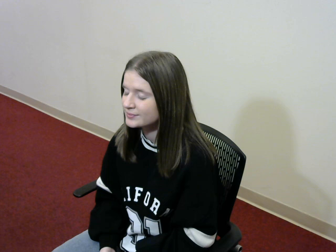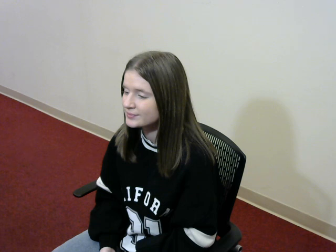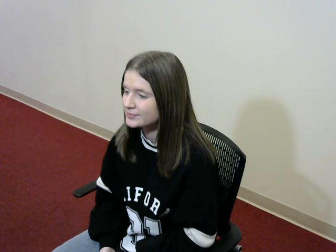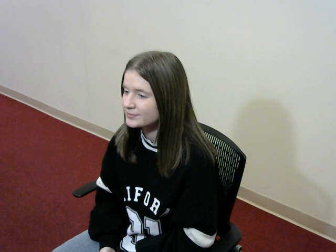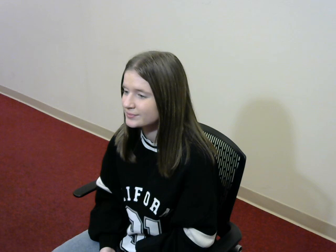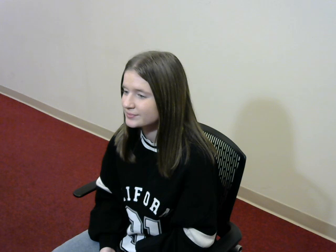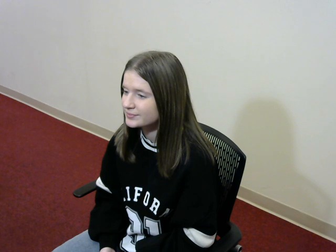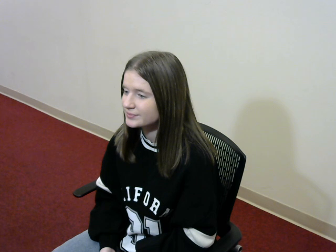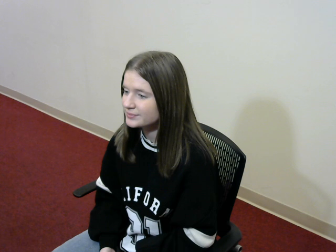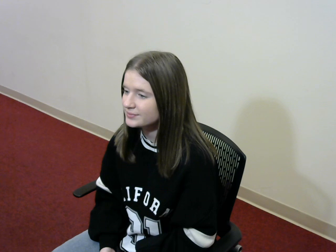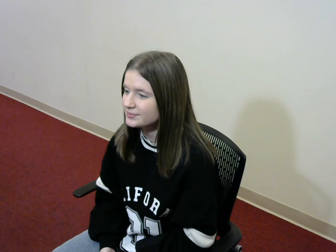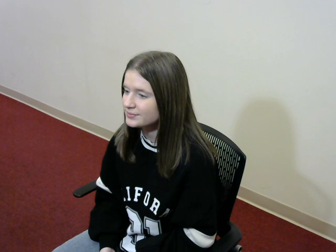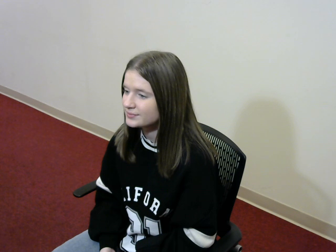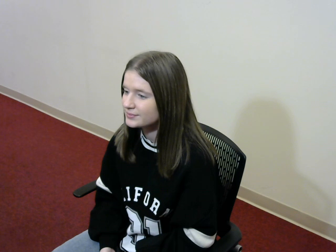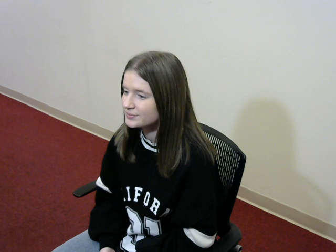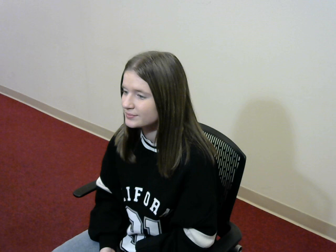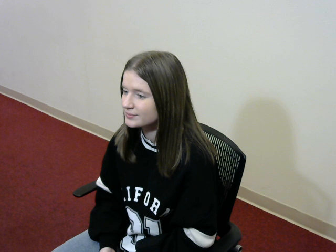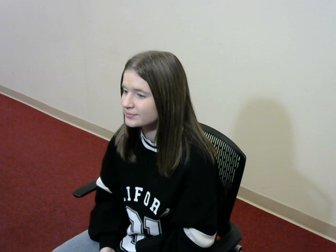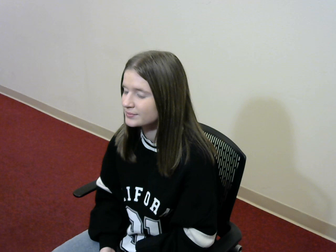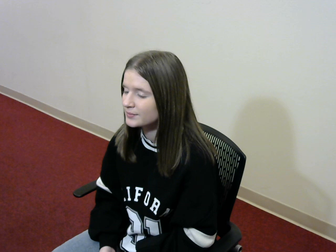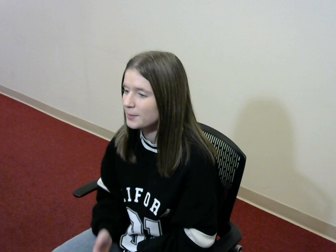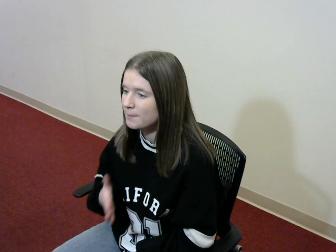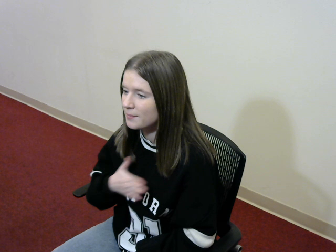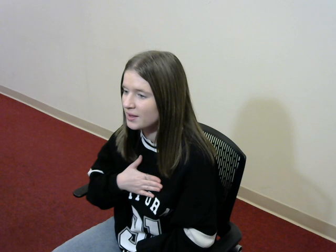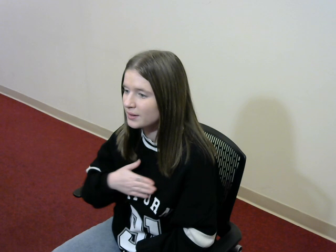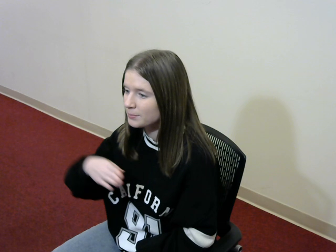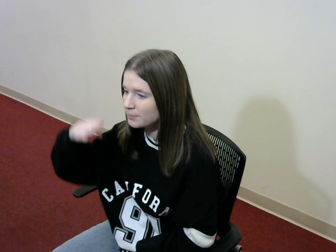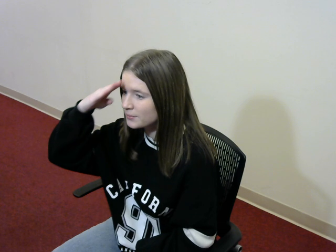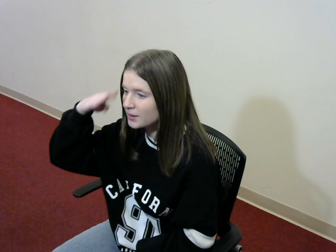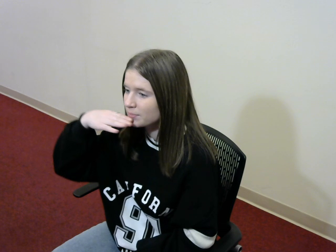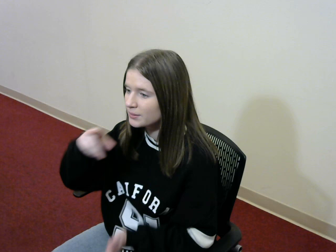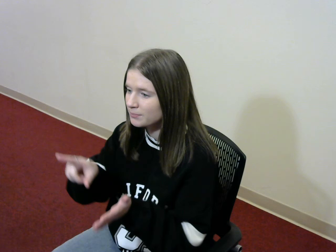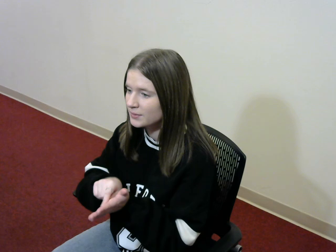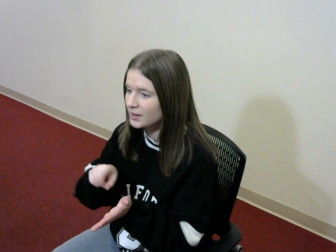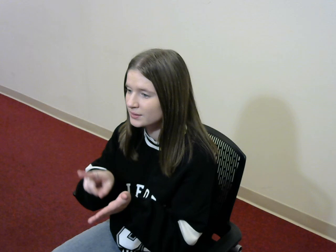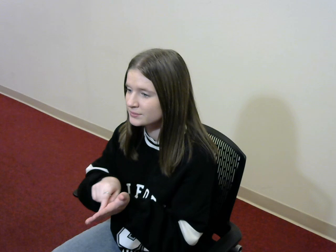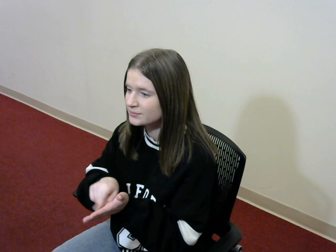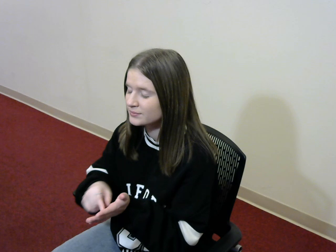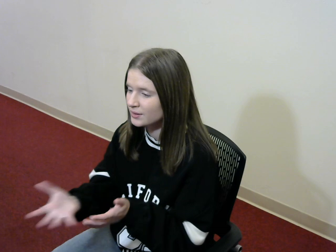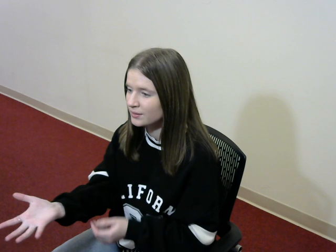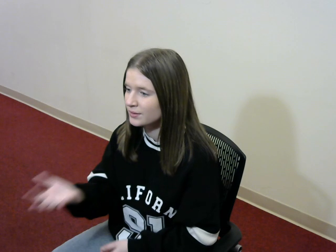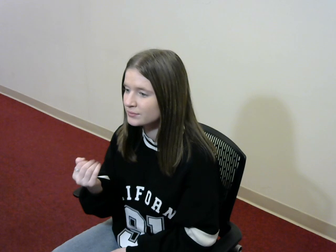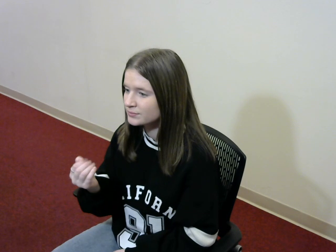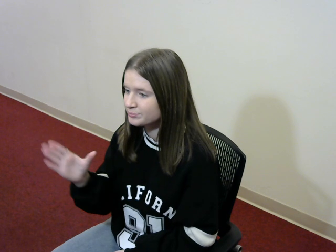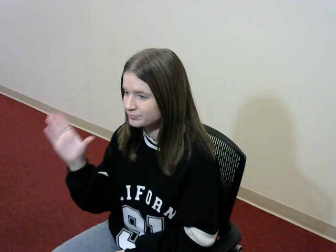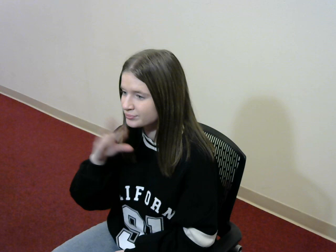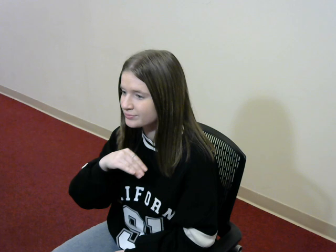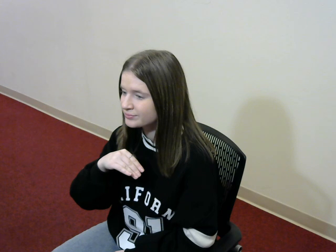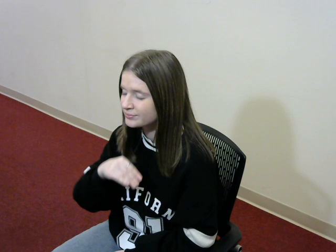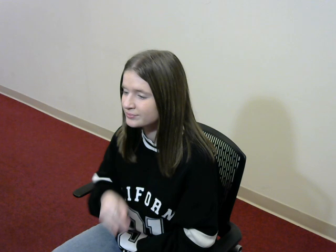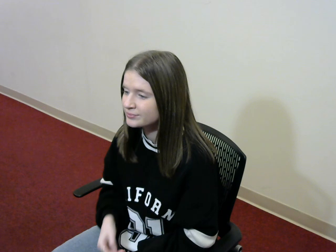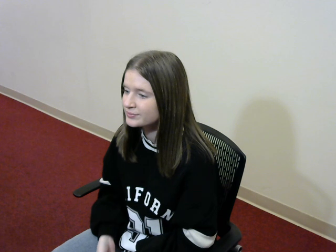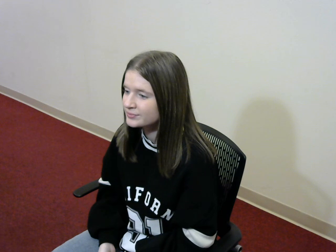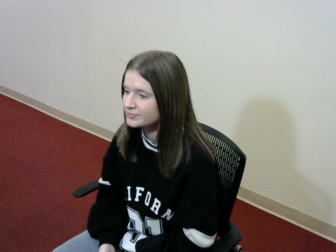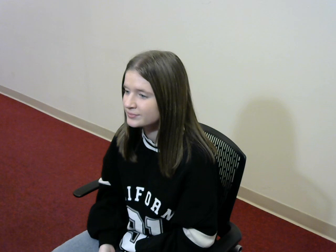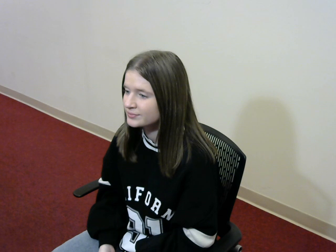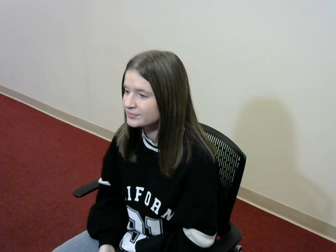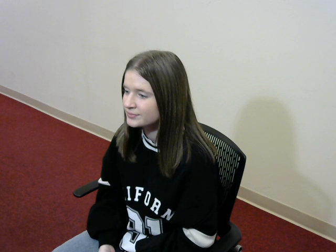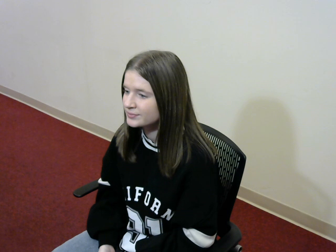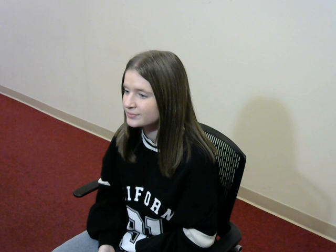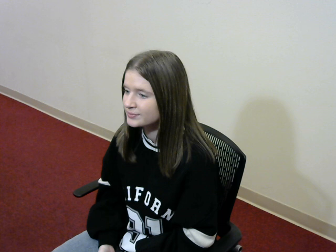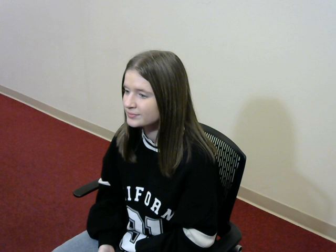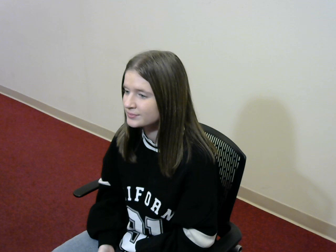Mən atamın pensiyasını ala bilərəm?